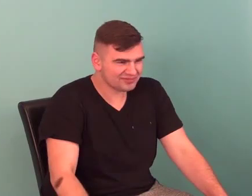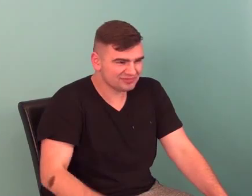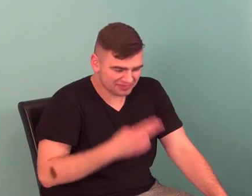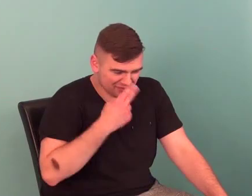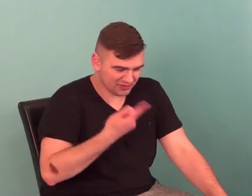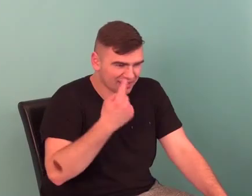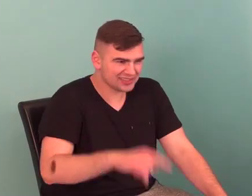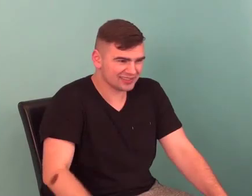Pierwszy raz to widzę.